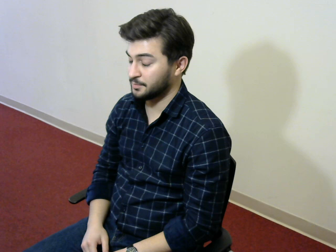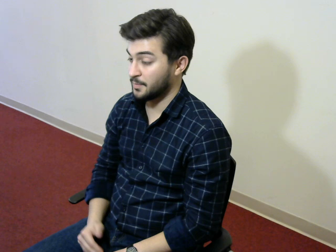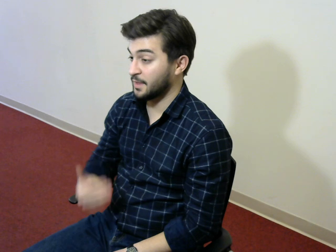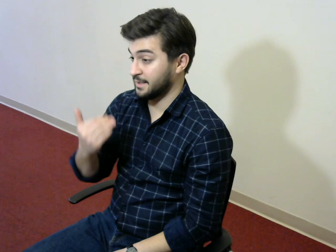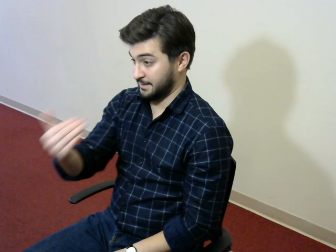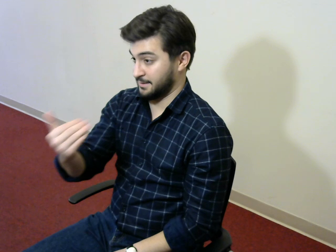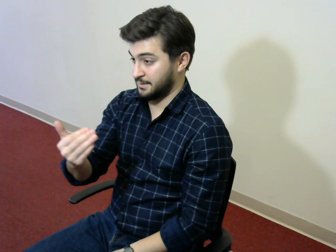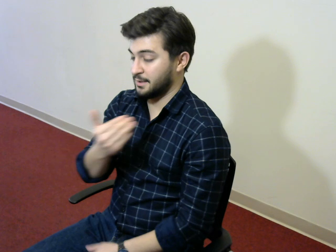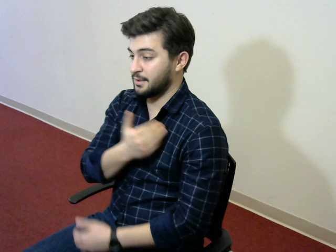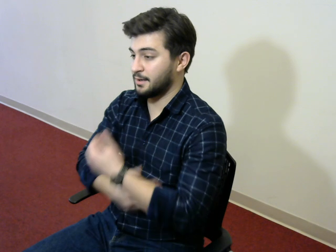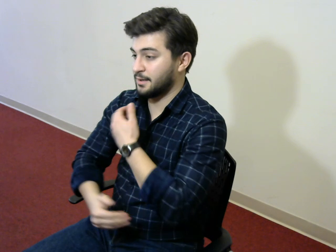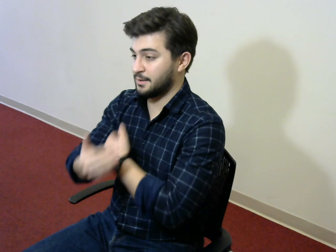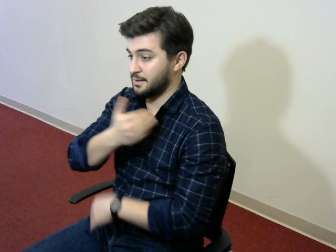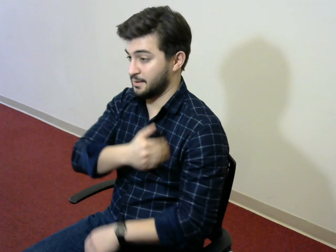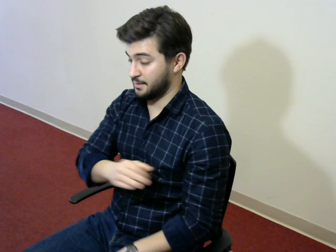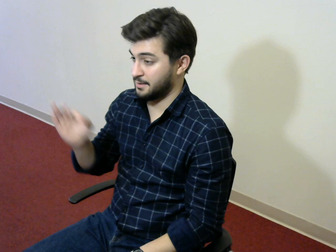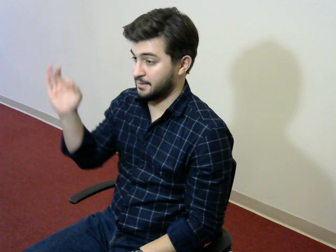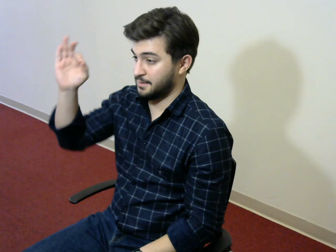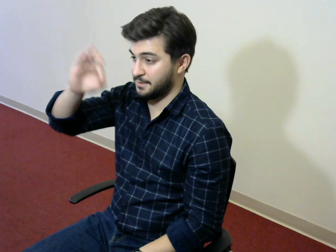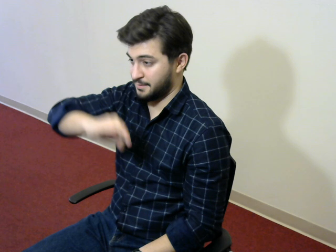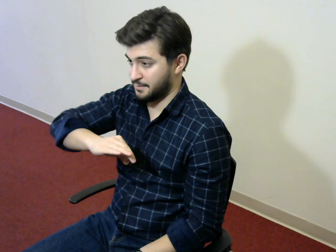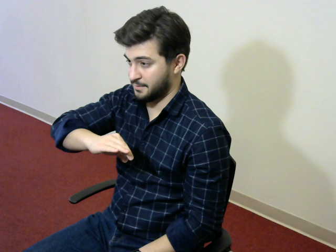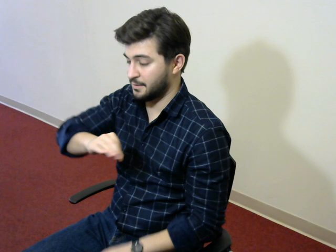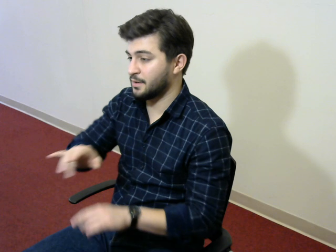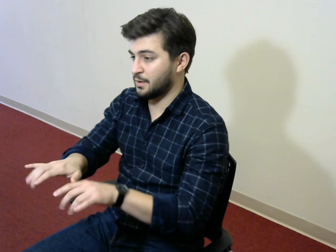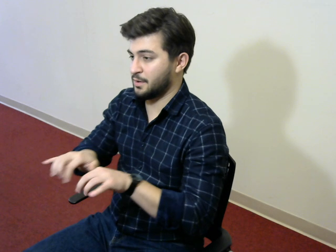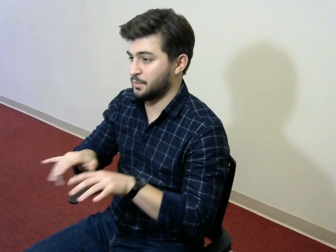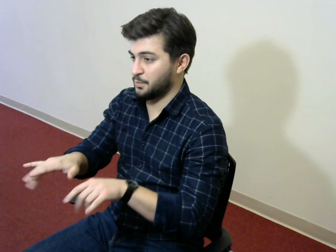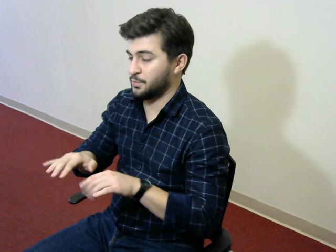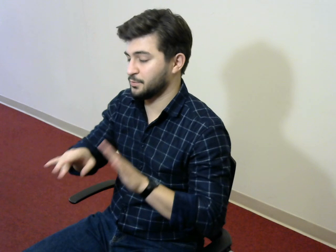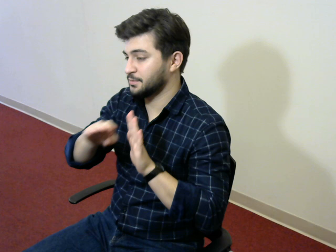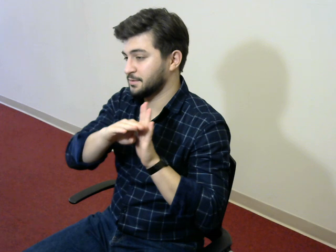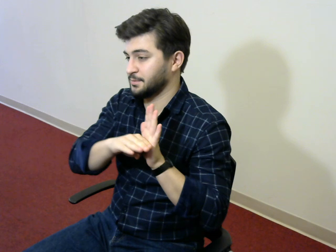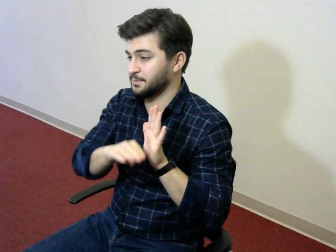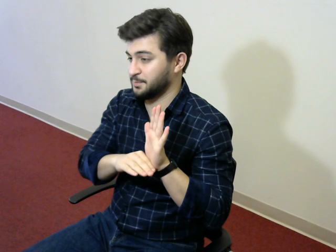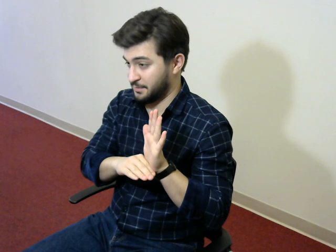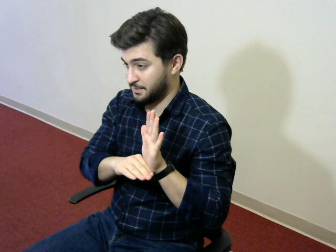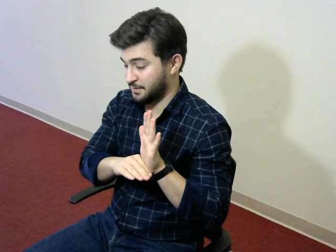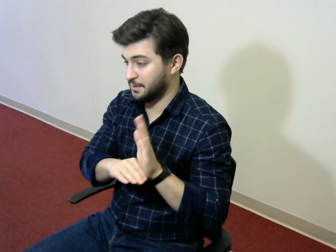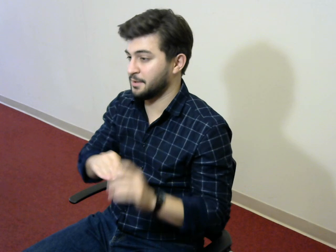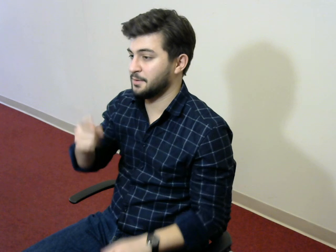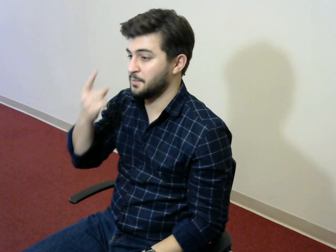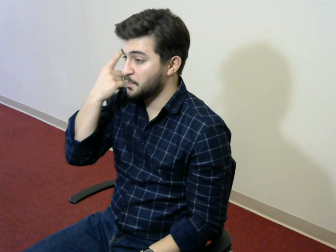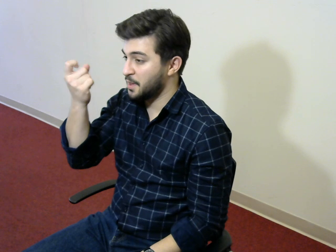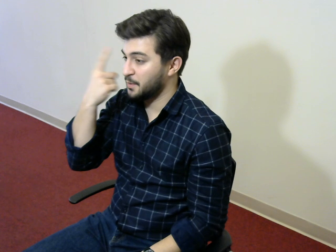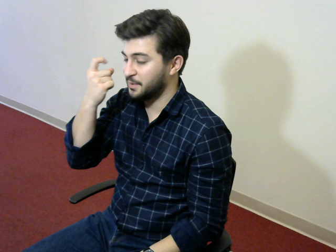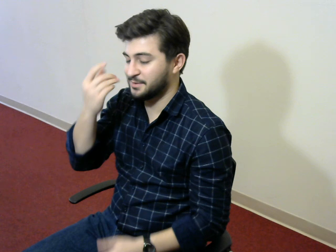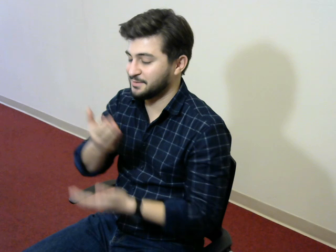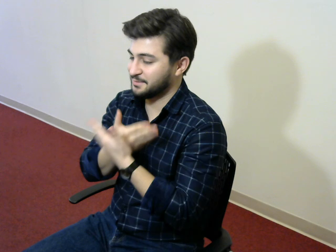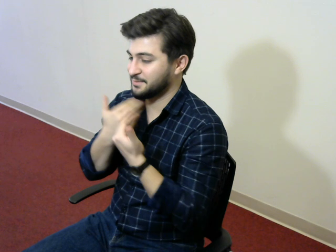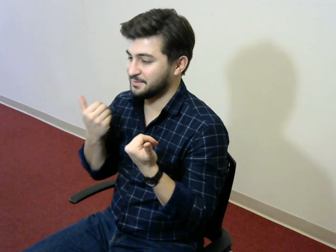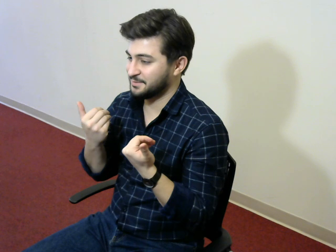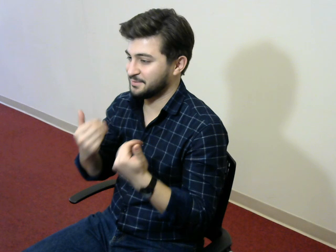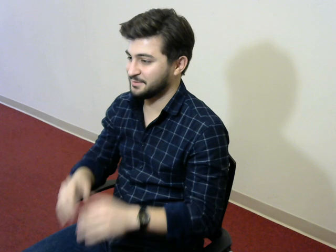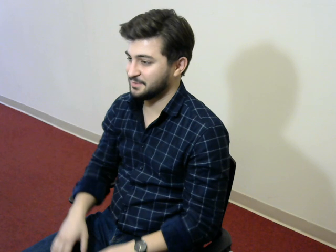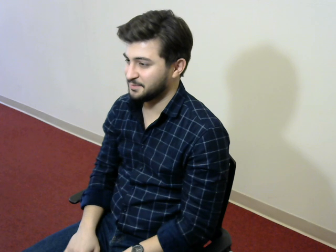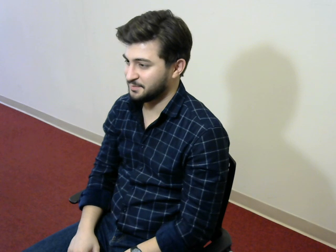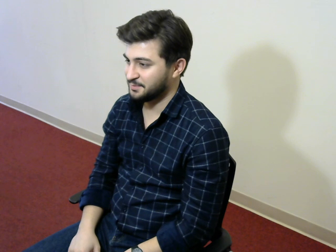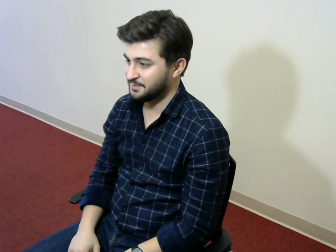Sizin əlilliyiniz haqqınızda sistemdə məlumat yoxdur